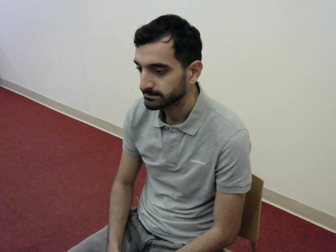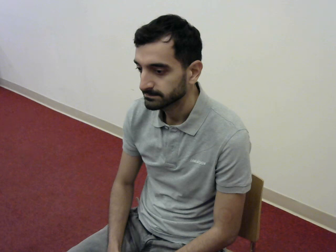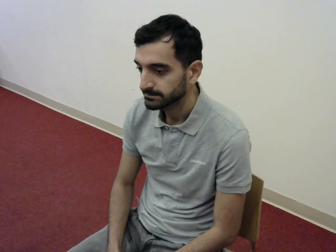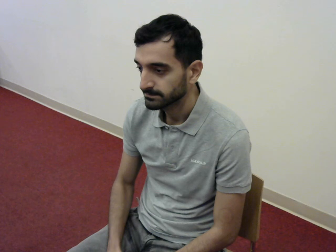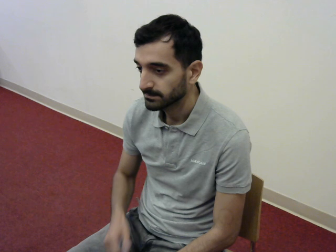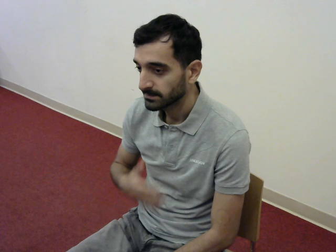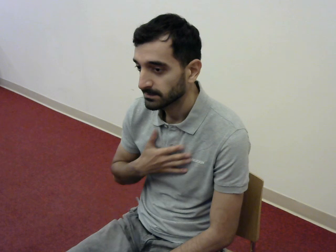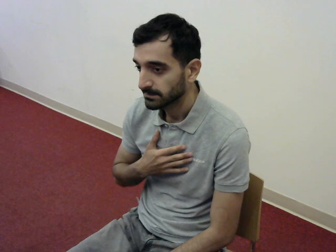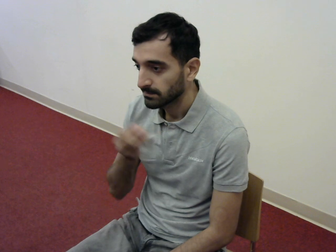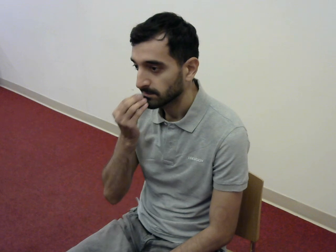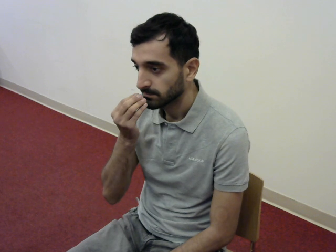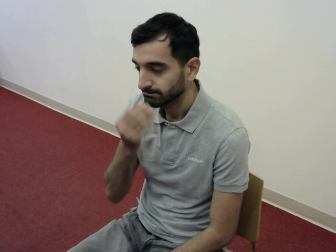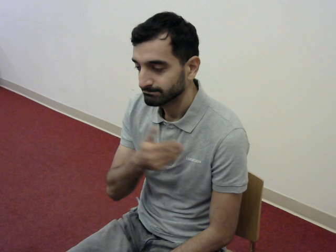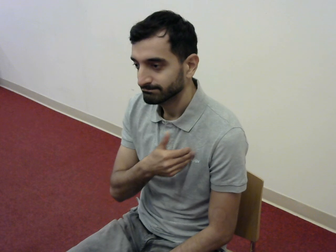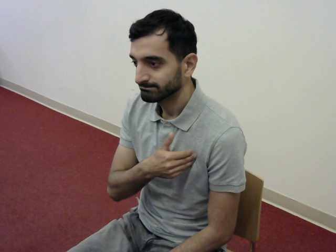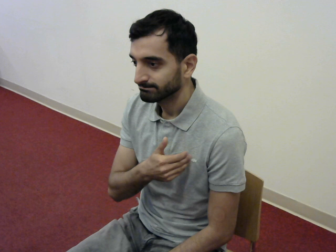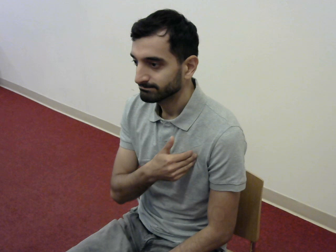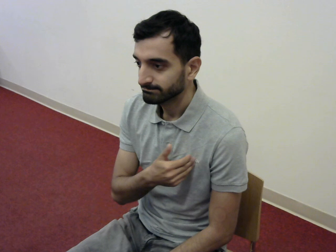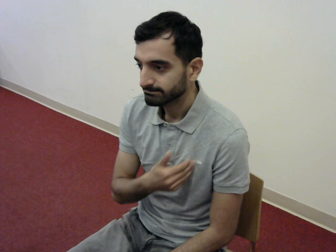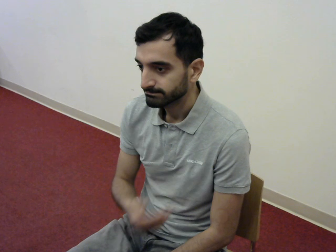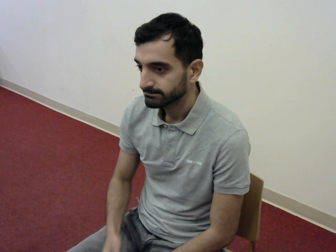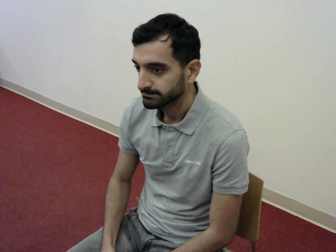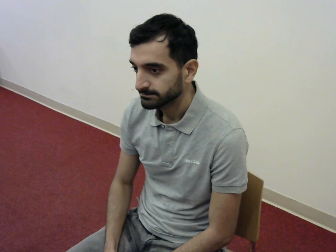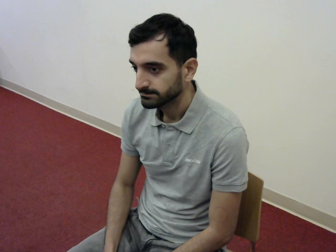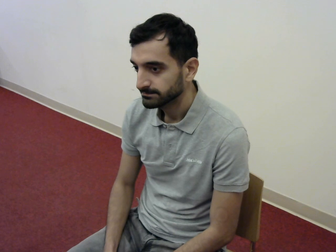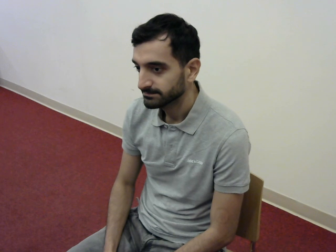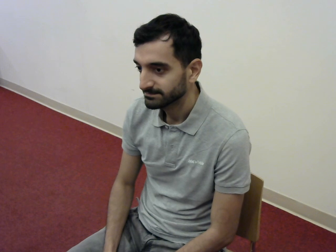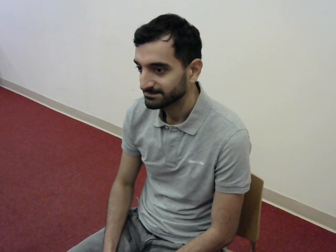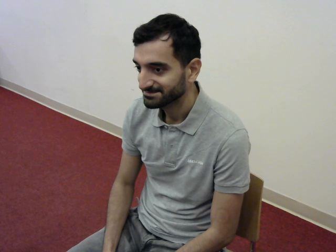Mən yemək istəyirəm